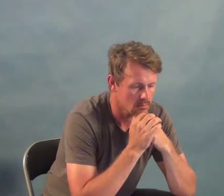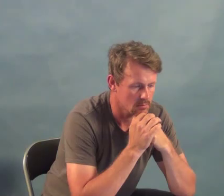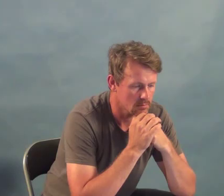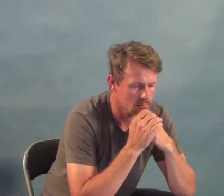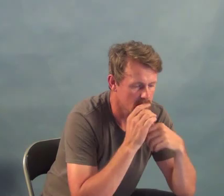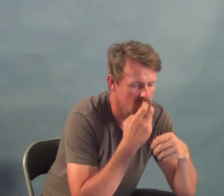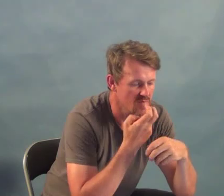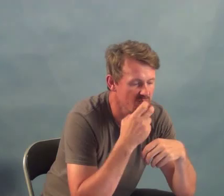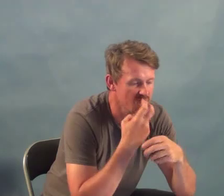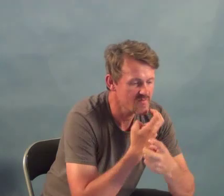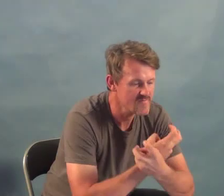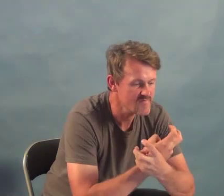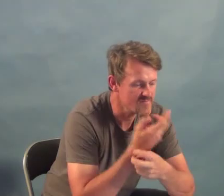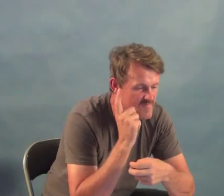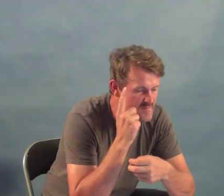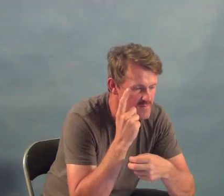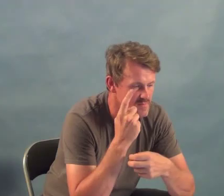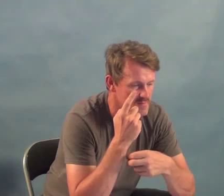Zagrożenie chemiczne.